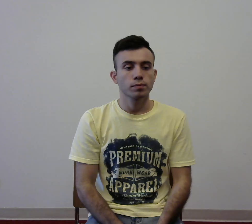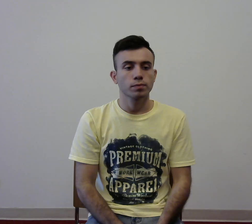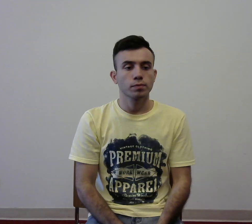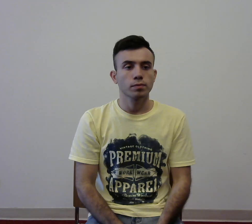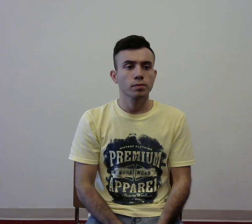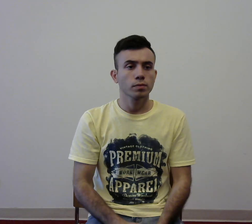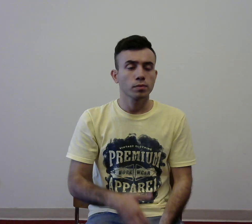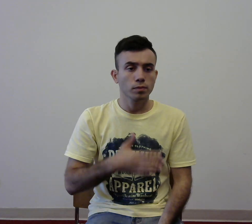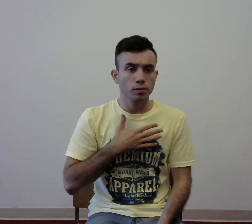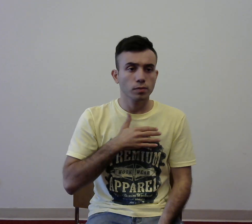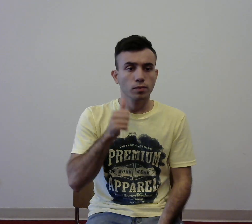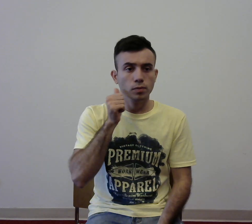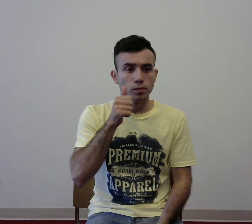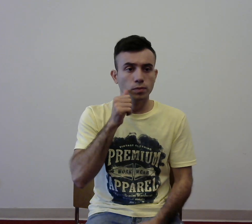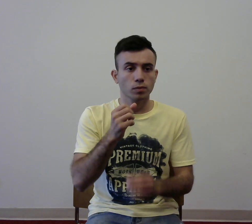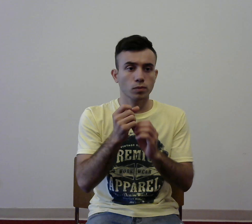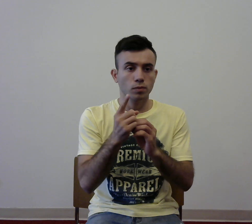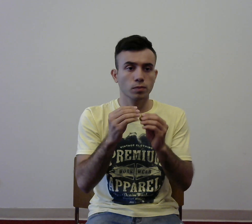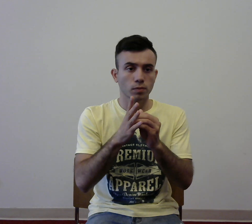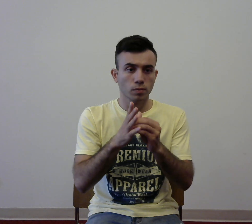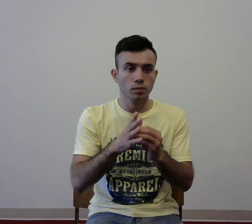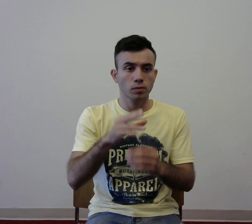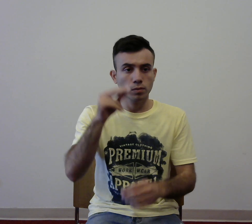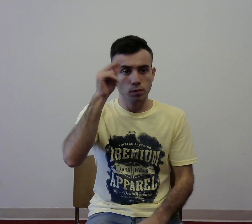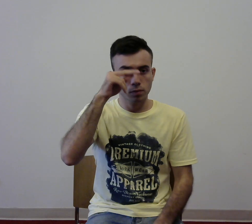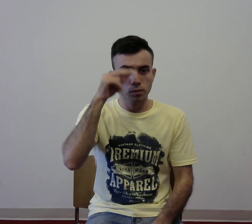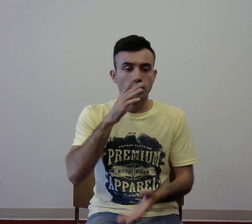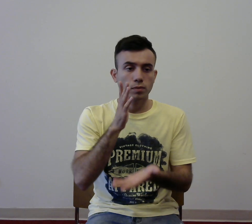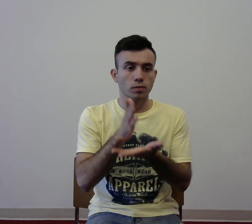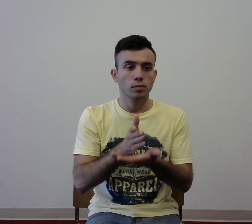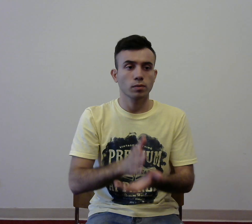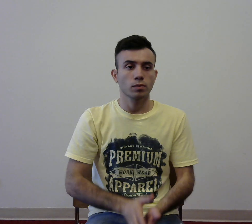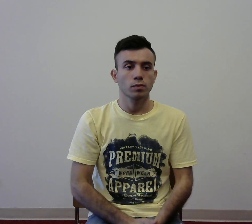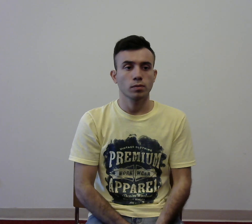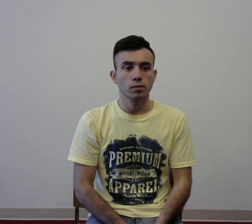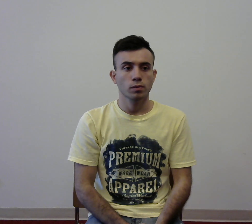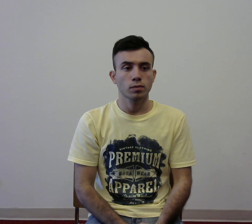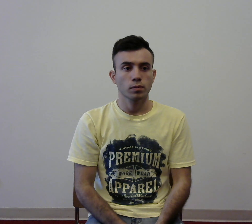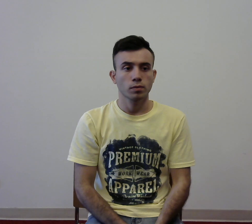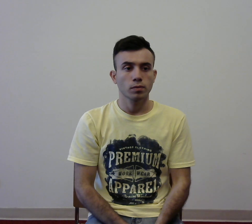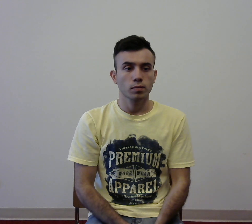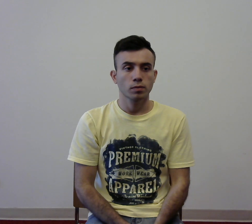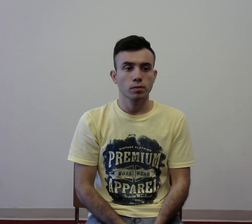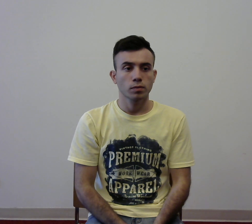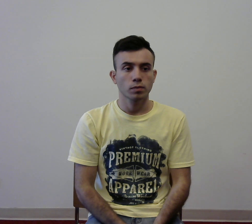Mənim sabah 11:15-də dərsim var